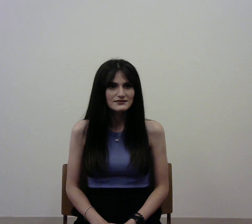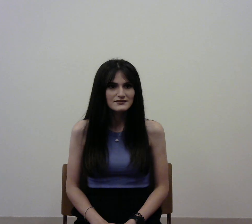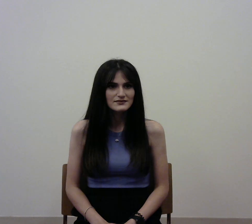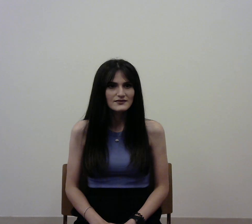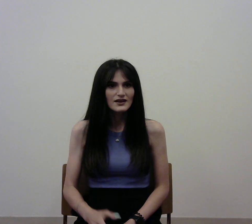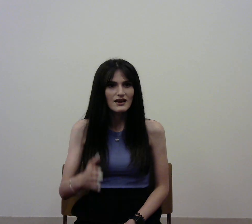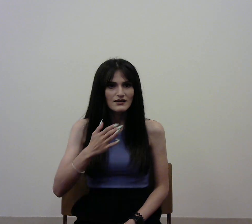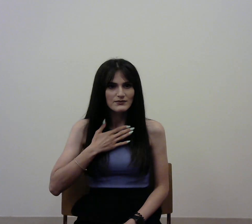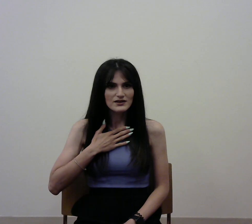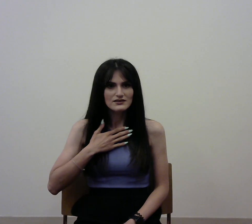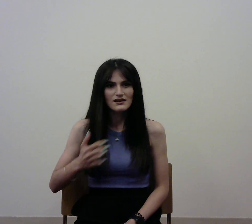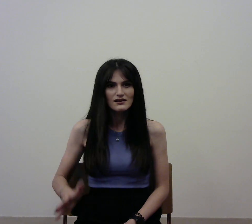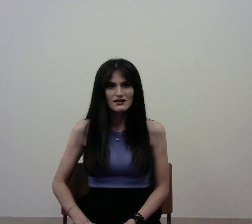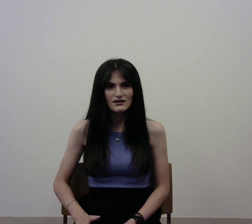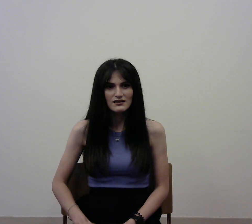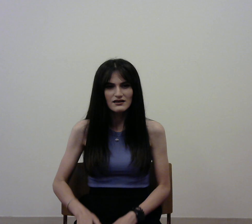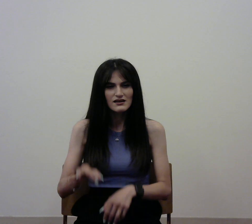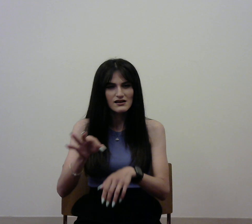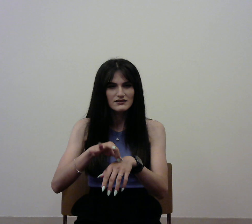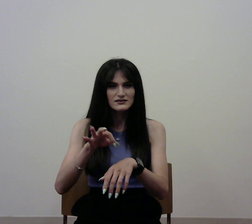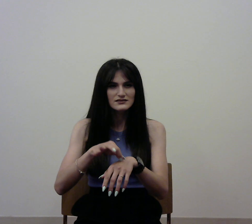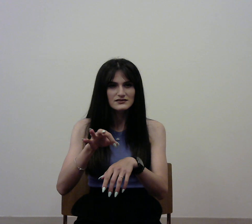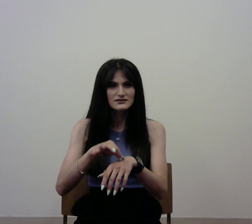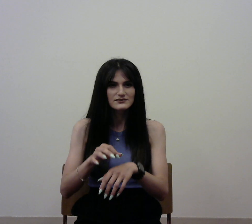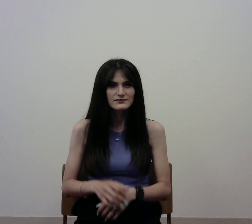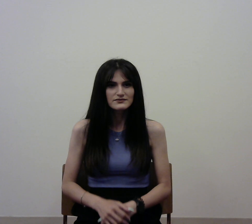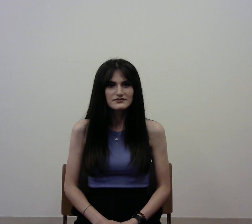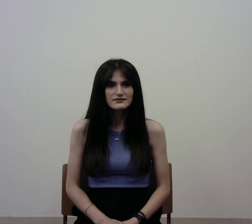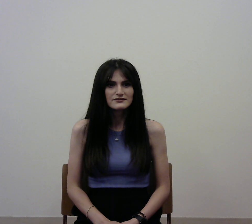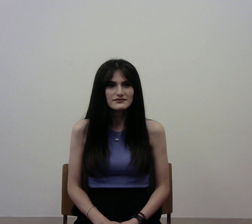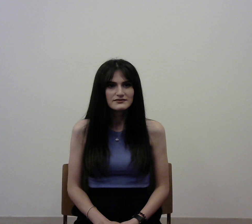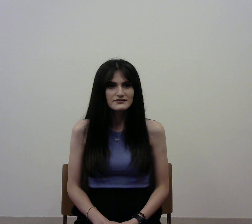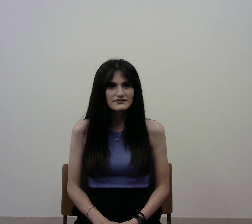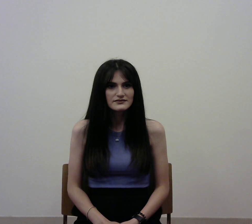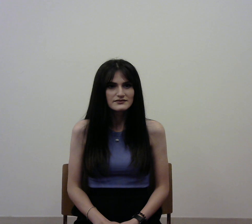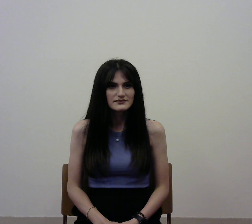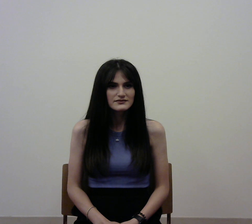Mənim ayağım ağrıyır